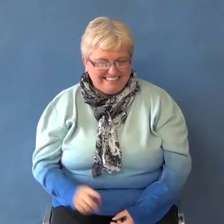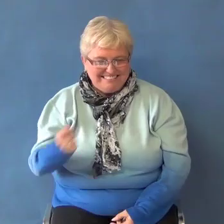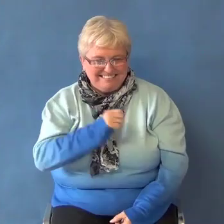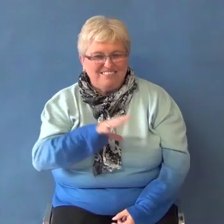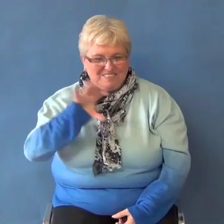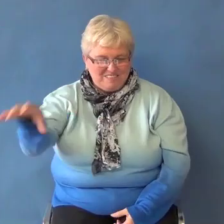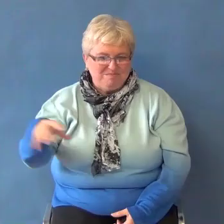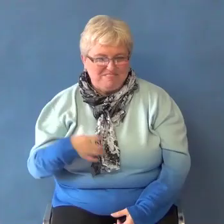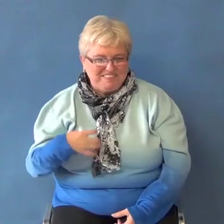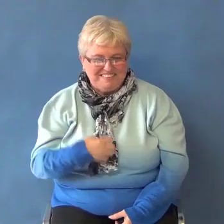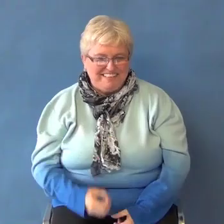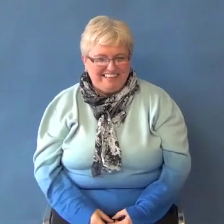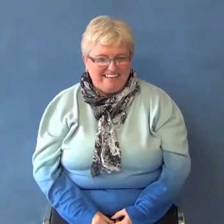Zwierzęta mogą.